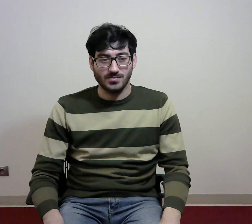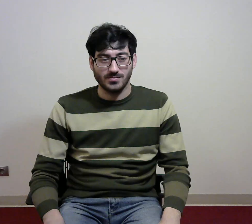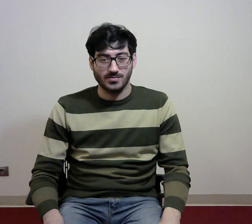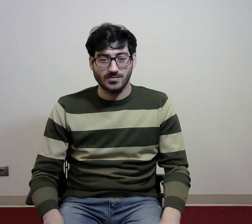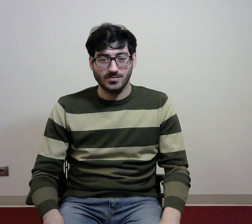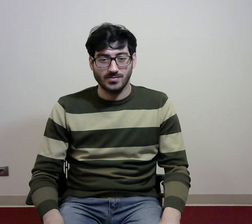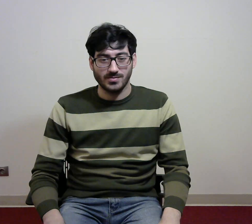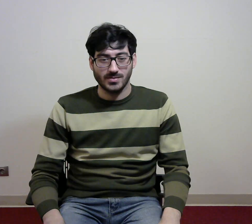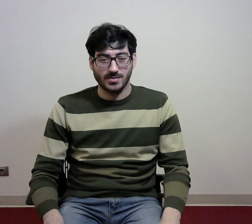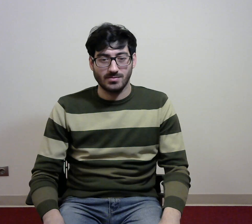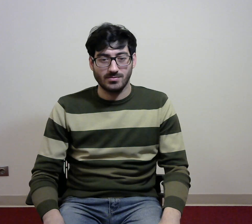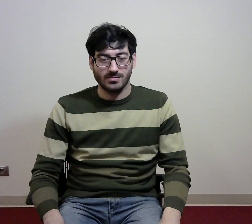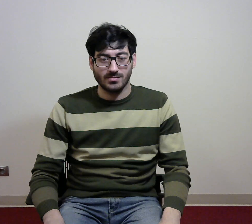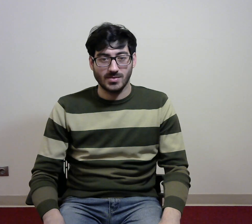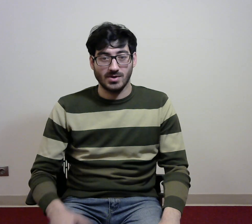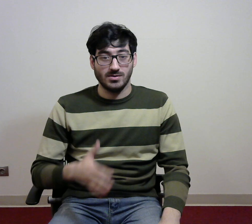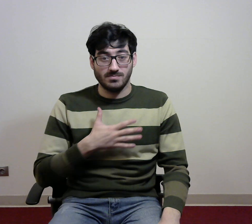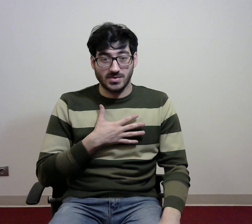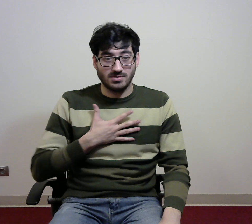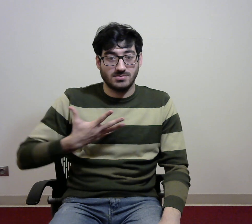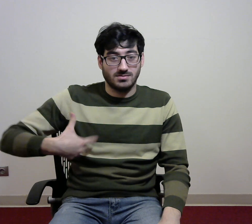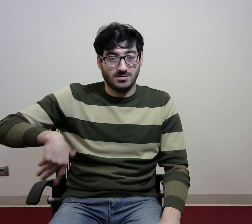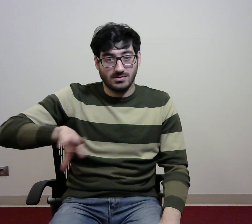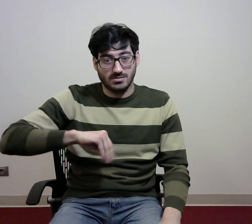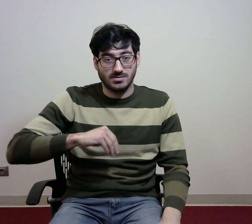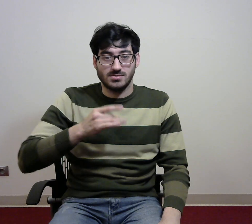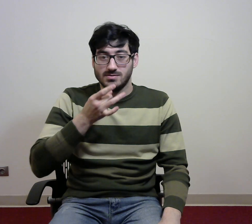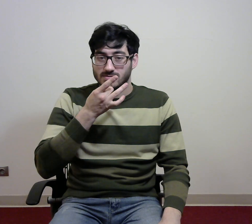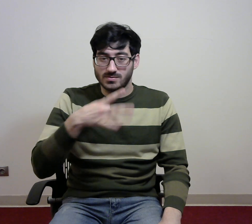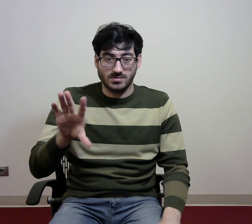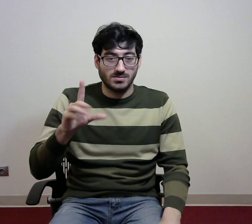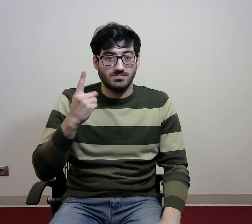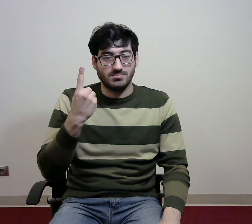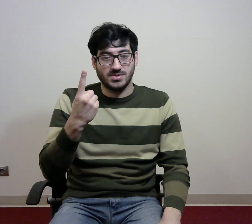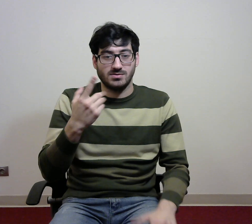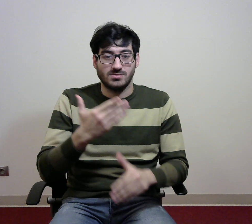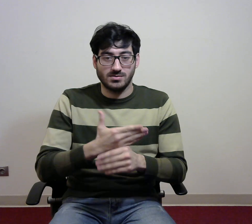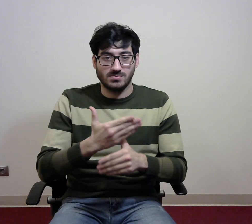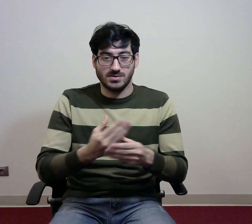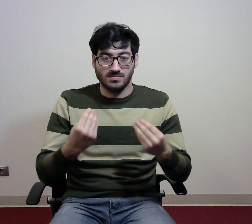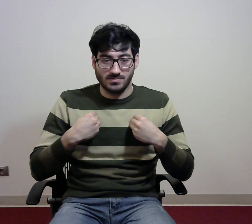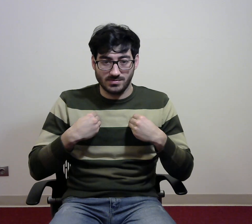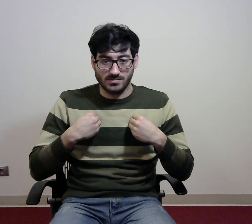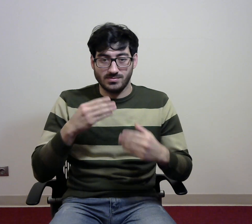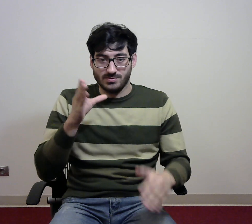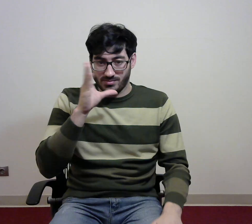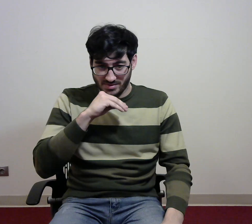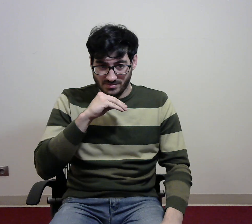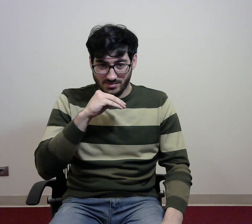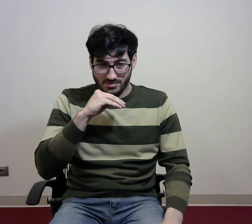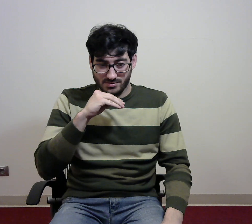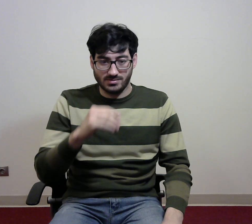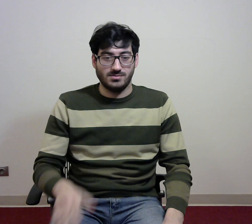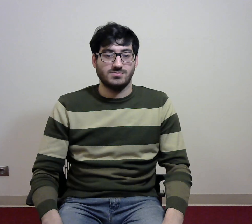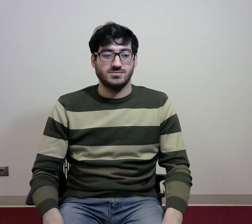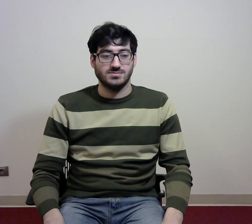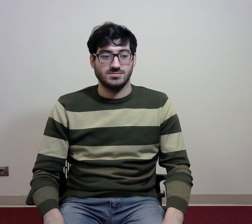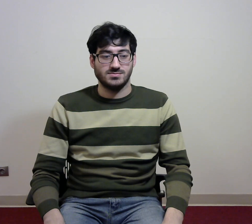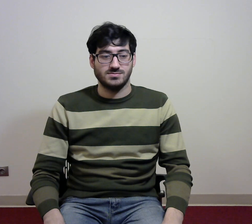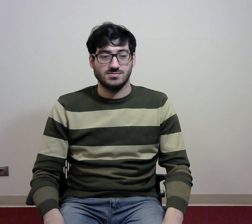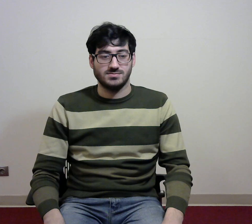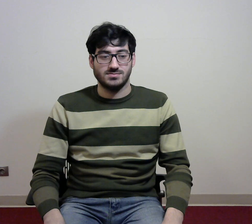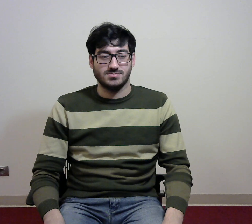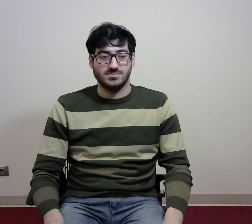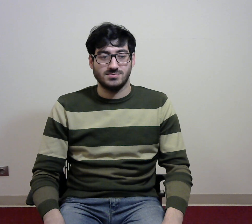Bizə hər hansı bir yardım düşürmü?